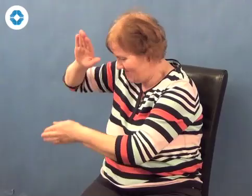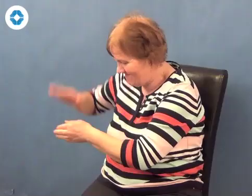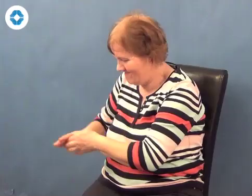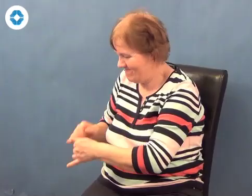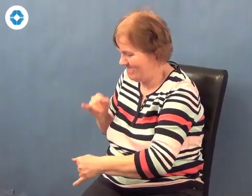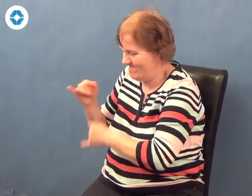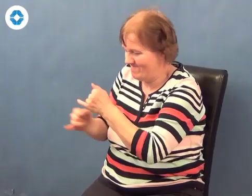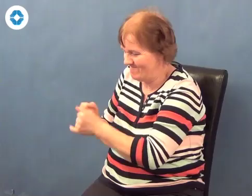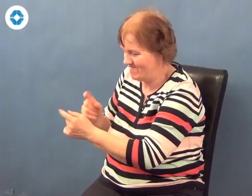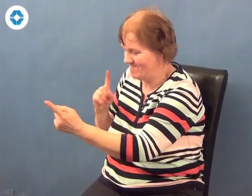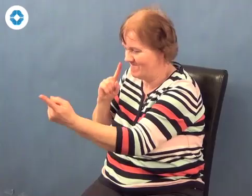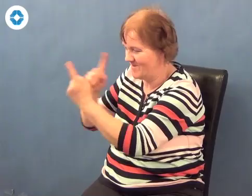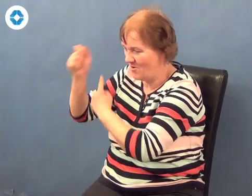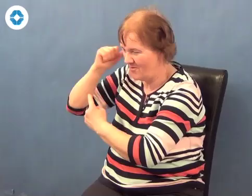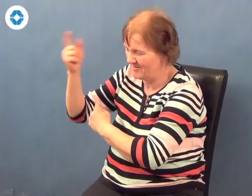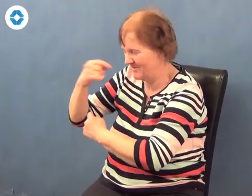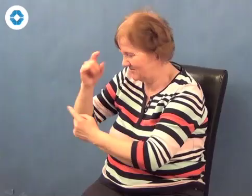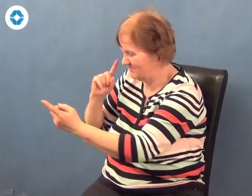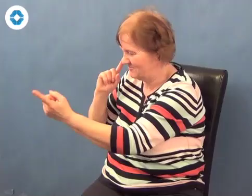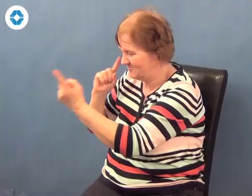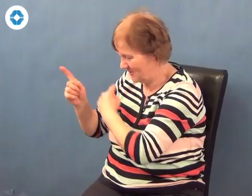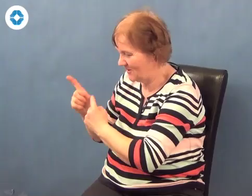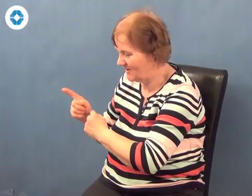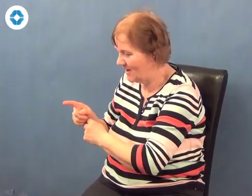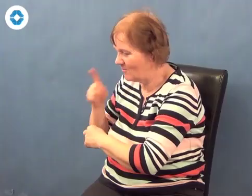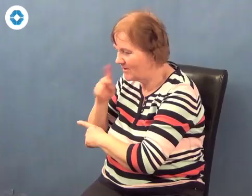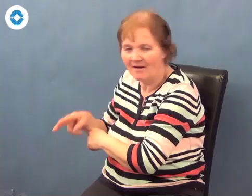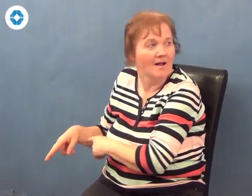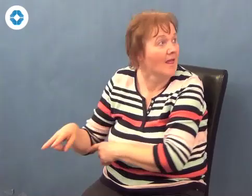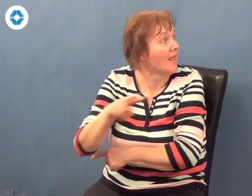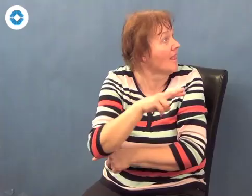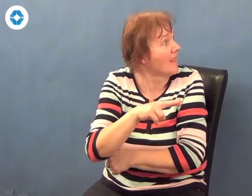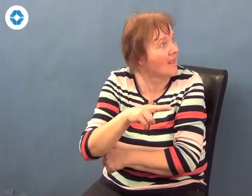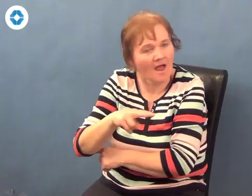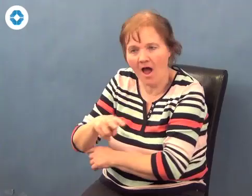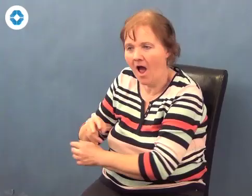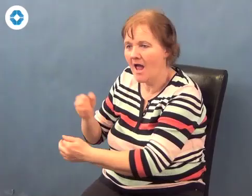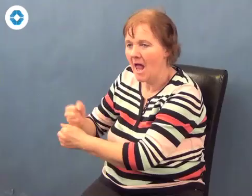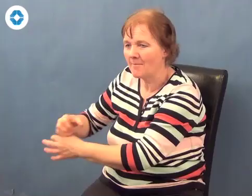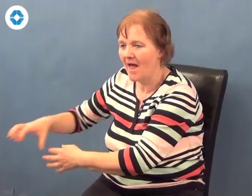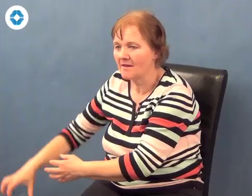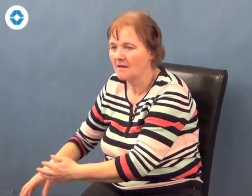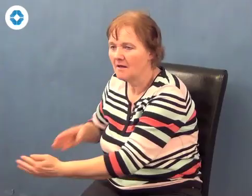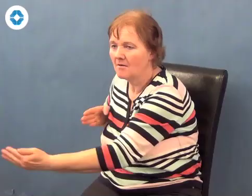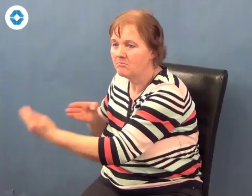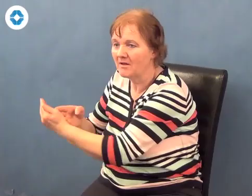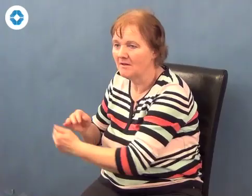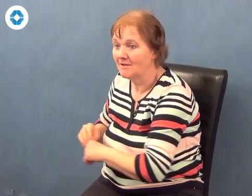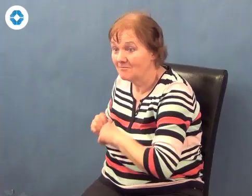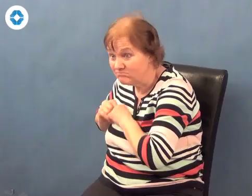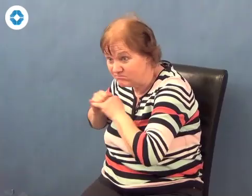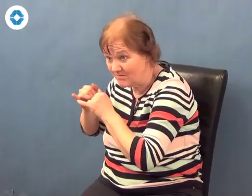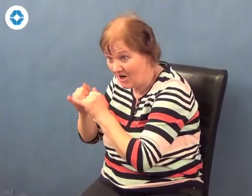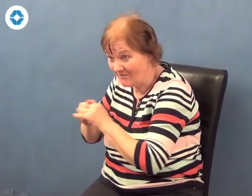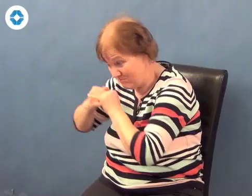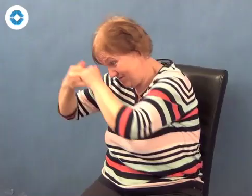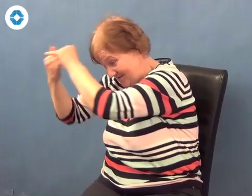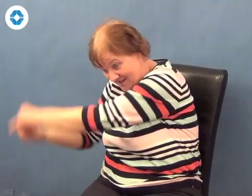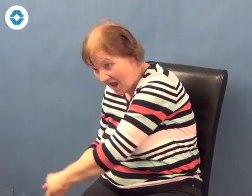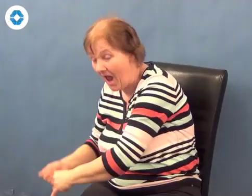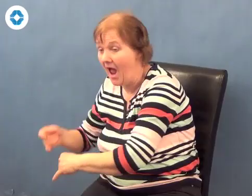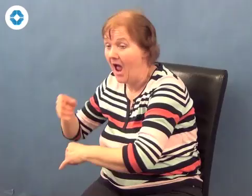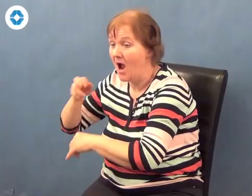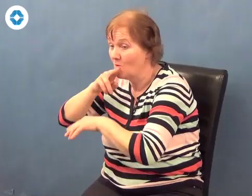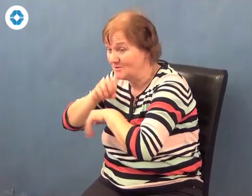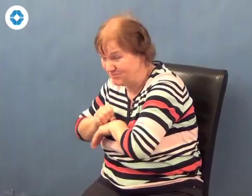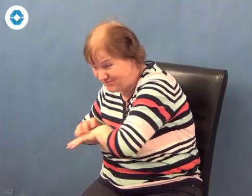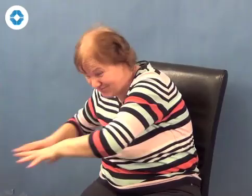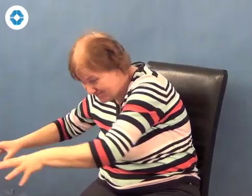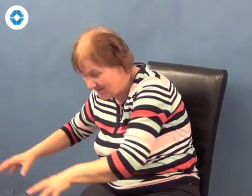Mija go dziewczyna na rowerze. Chłopiec ogląda się za siebie. Rower uderza w kamień na drodze i chłopiec się przewraca. Gruszki się rozsypują.